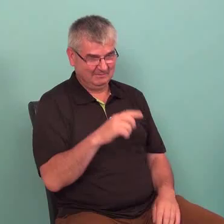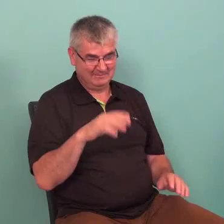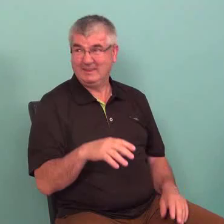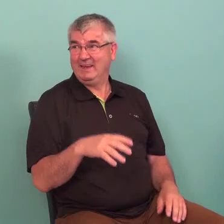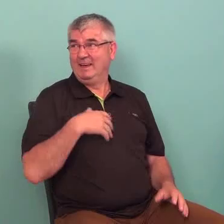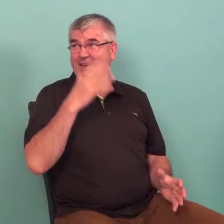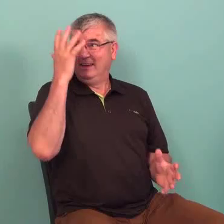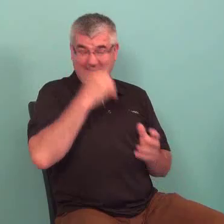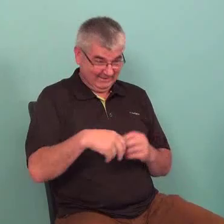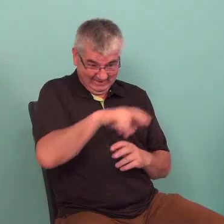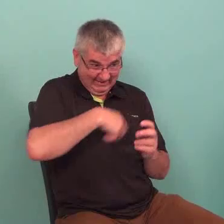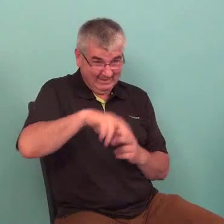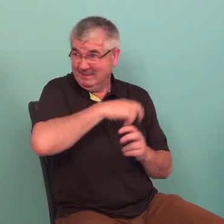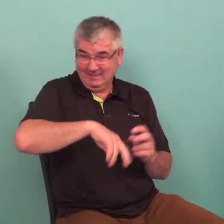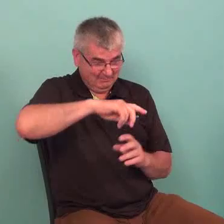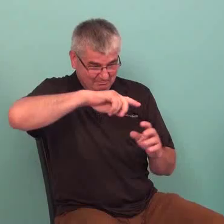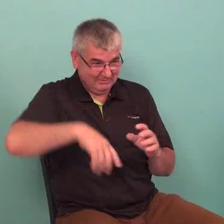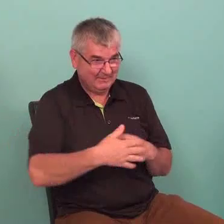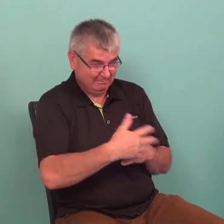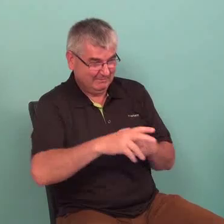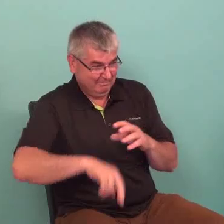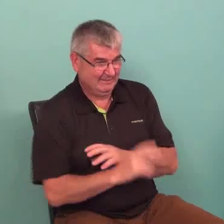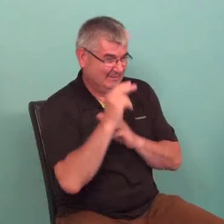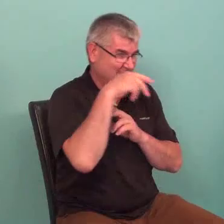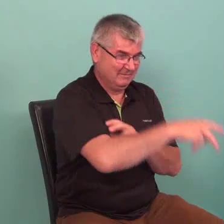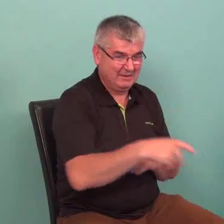Ptak zauważył go i się przestraszył, szybko zaczął uciekać na dół, wybiegł przez drzwi.